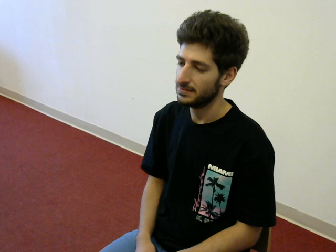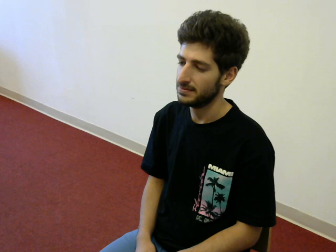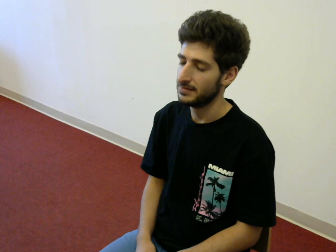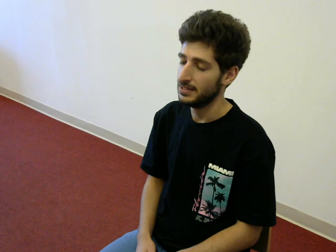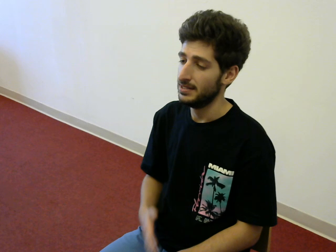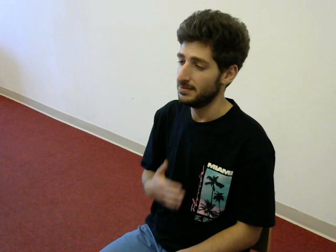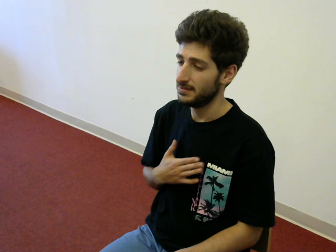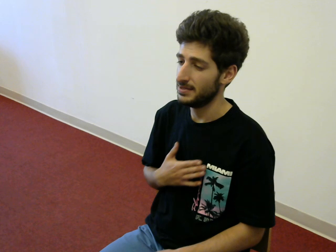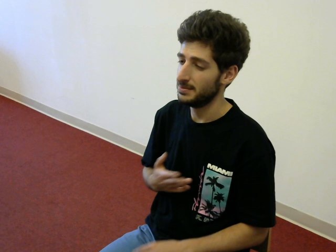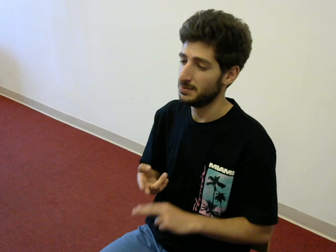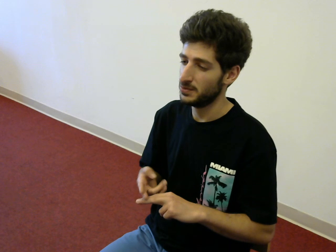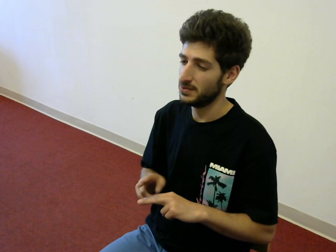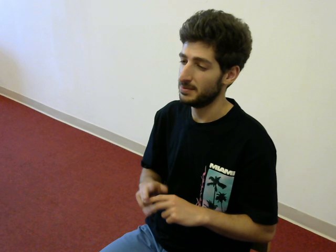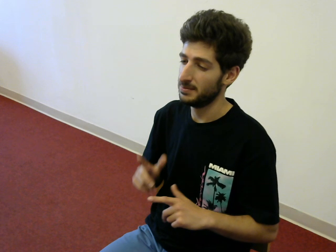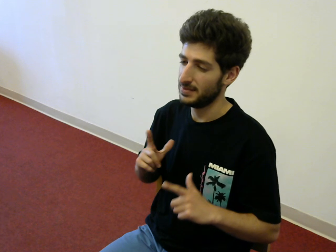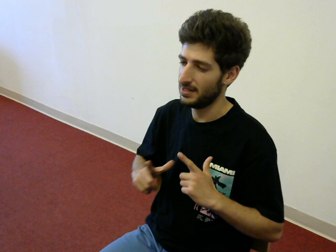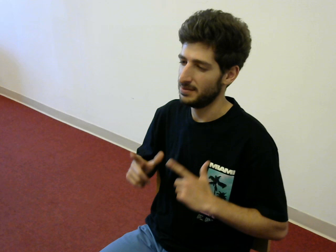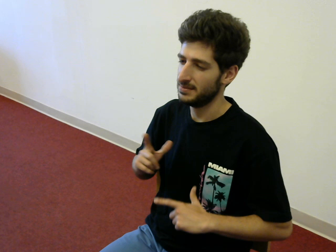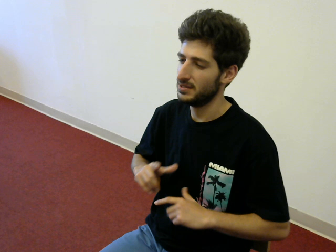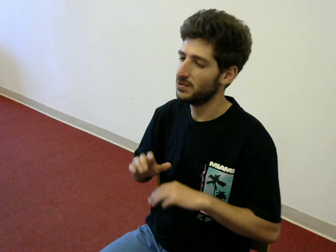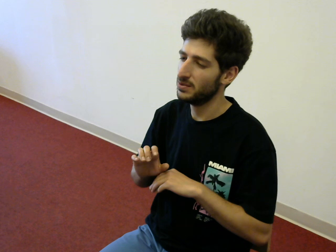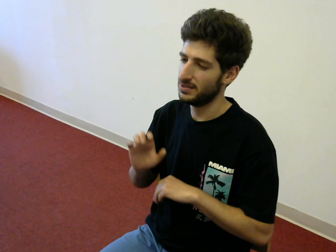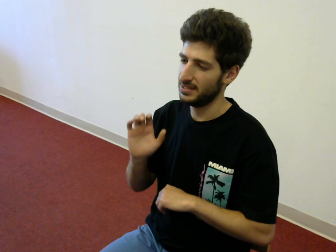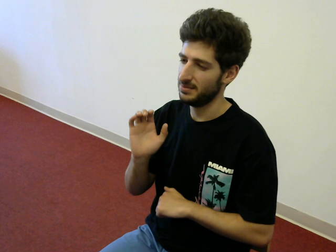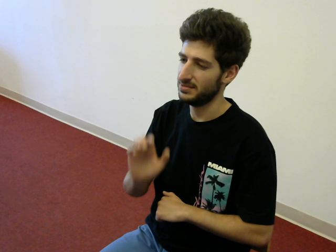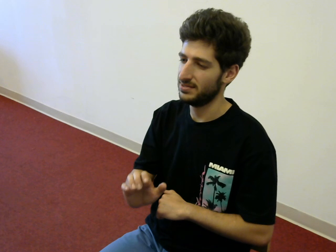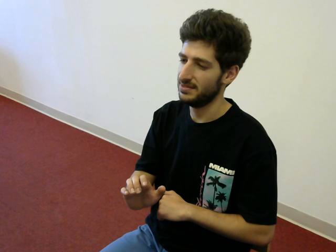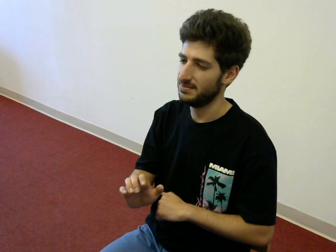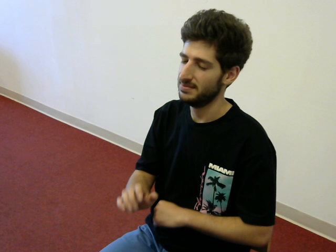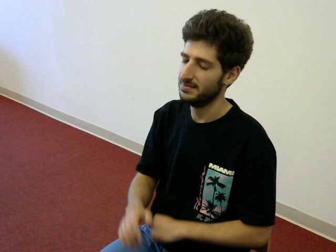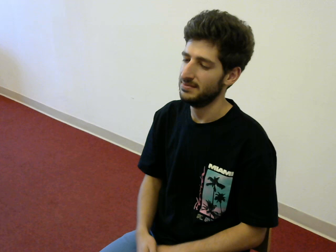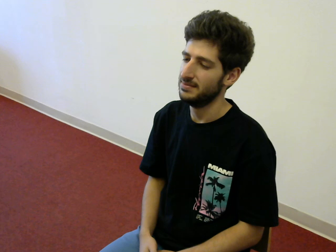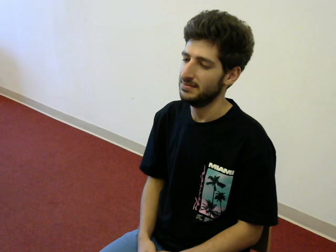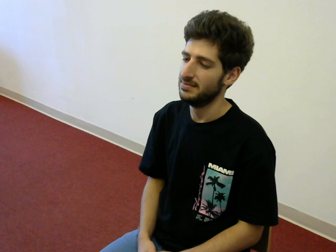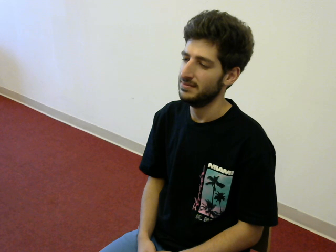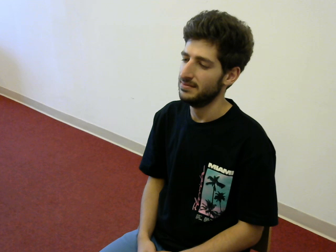Məni bura müəllim göndərib